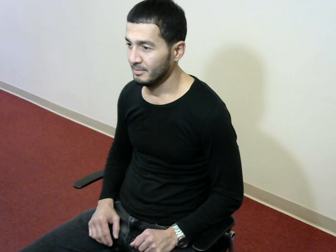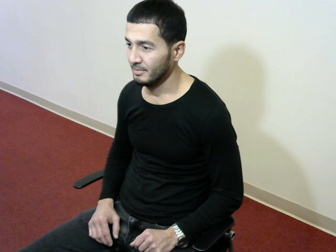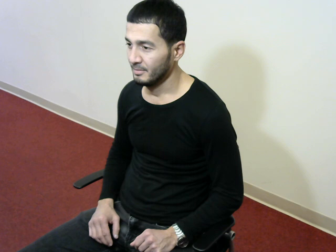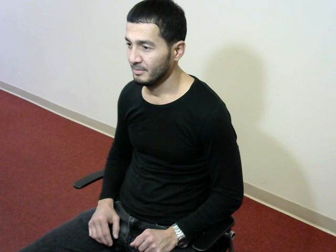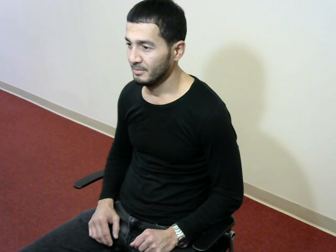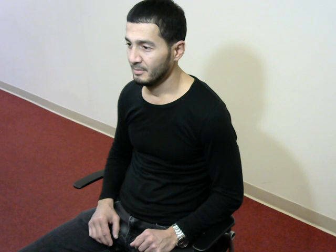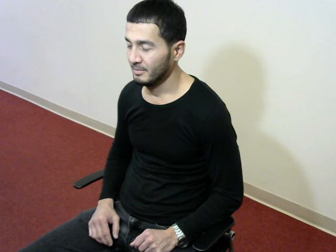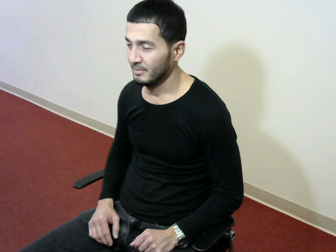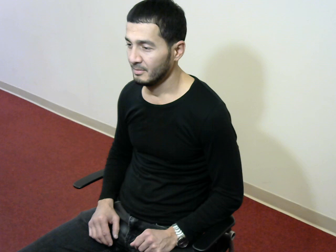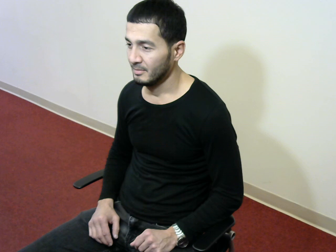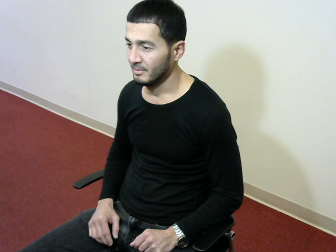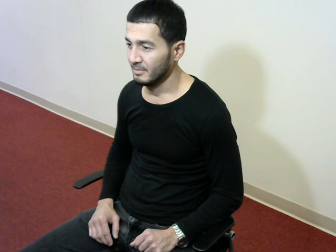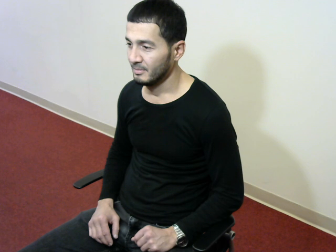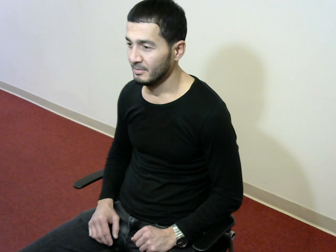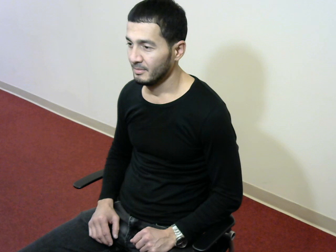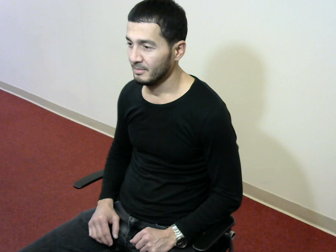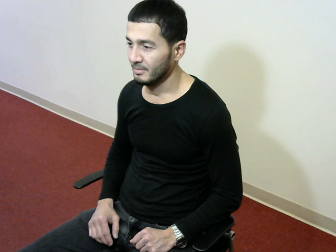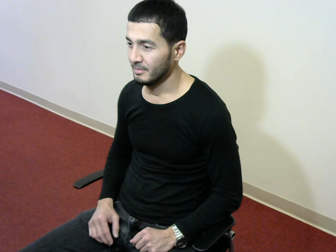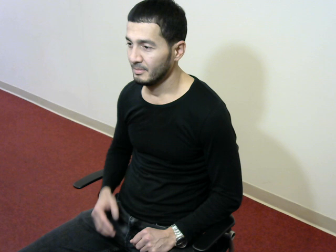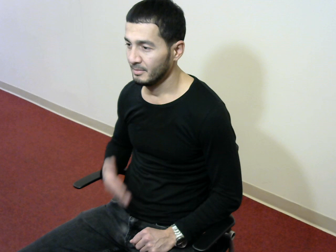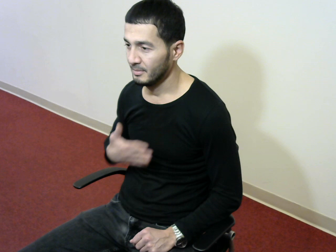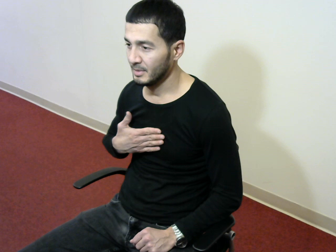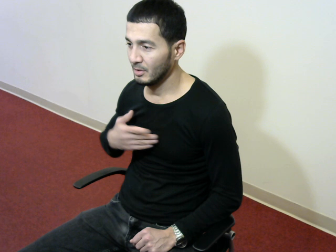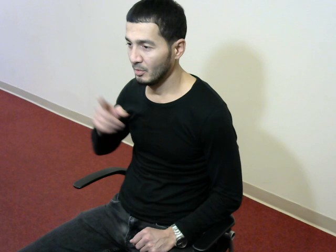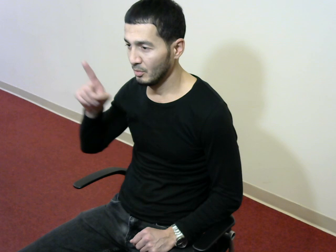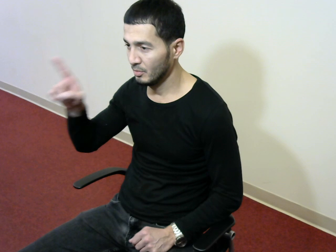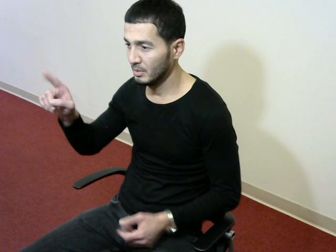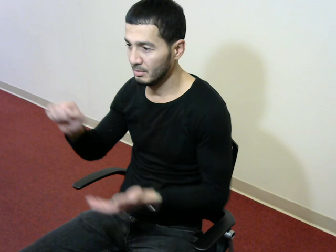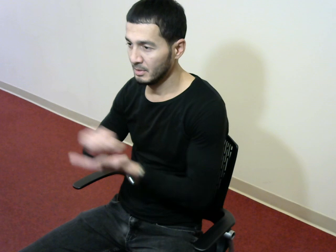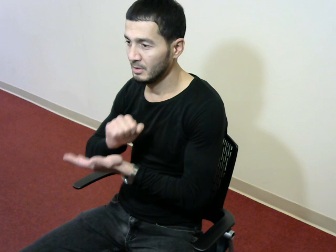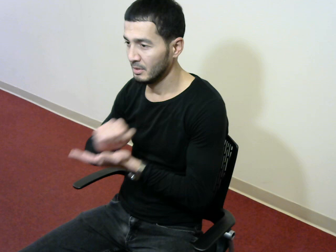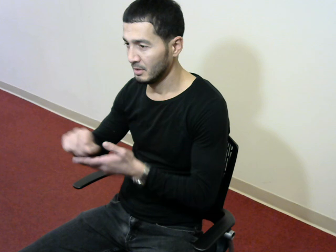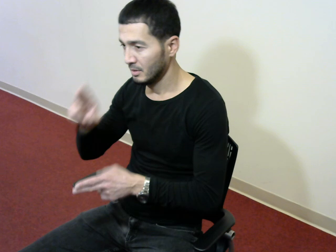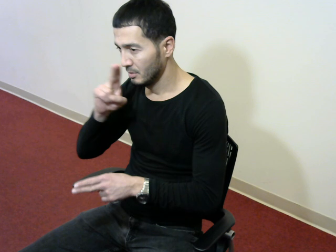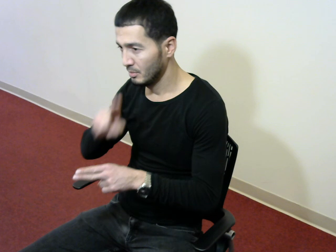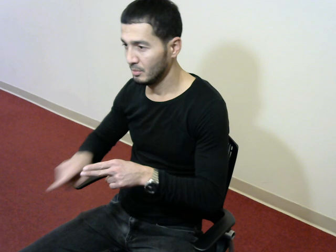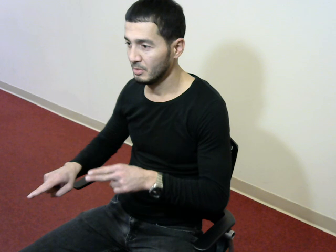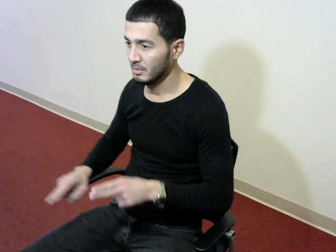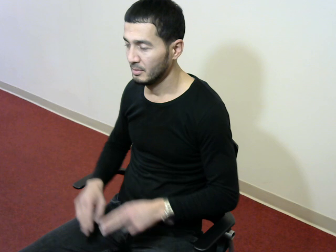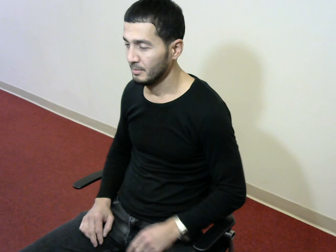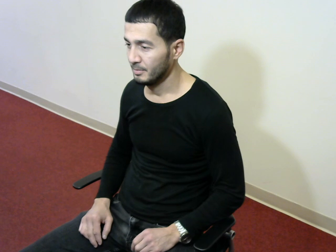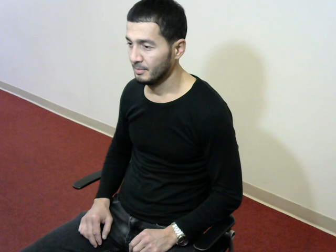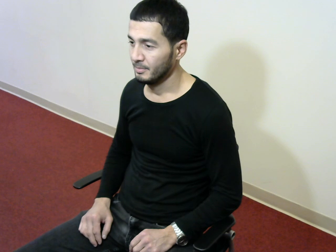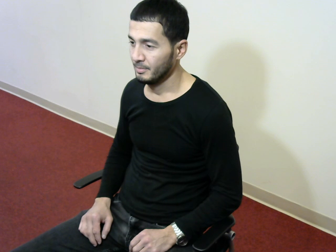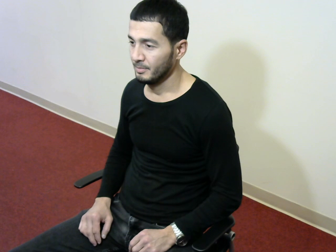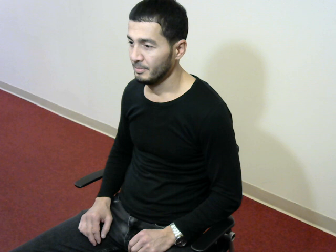Mən o sənədi itirmişdim